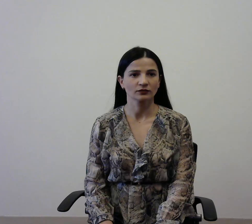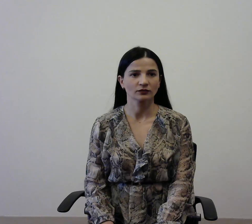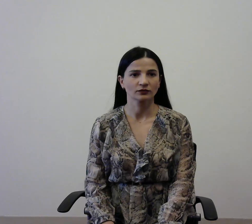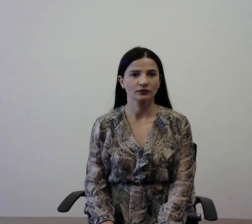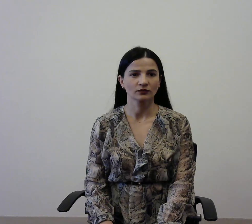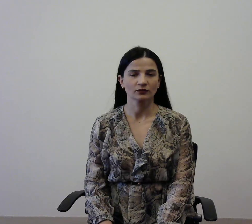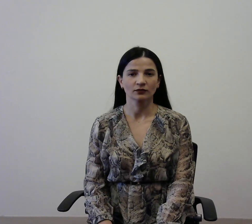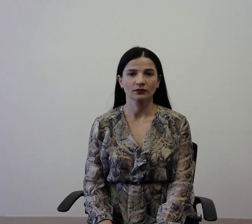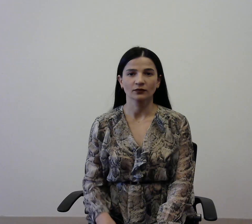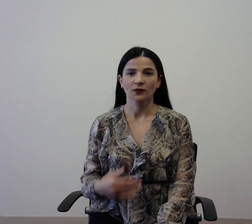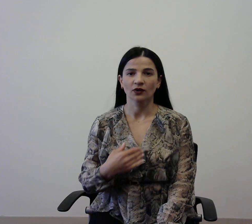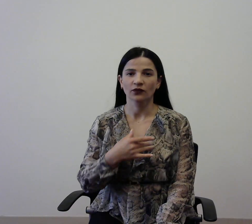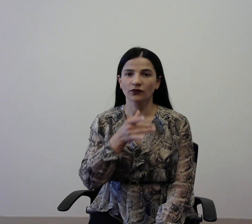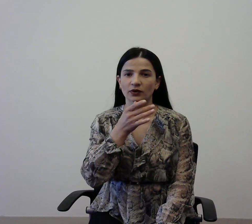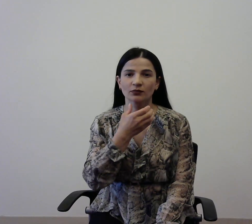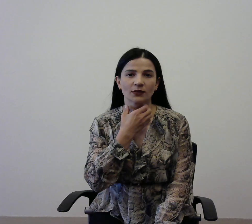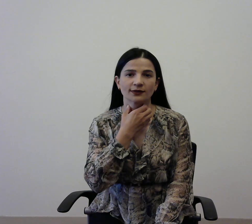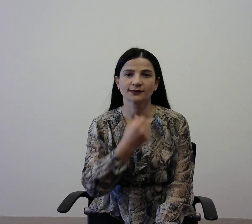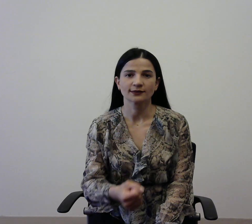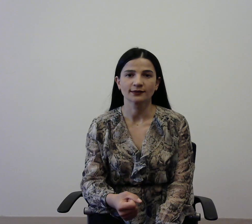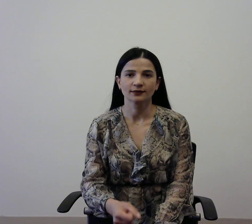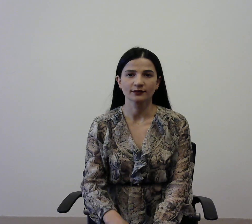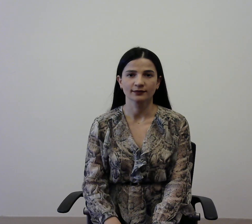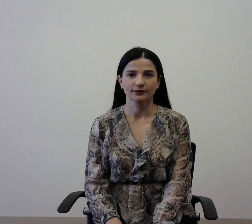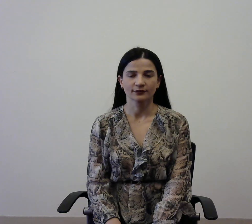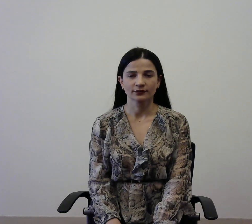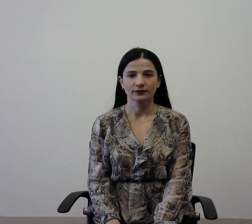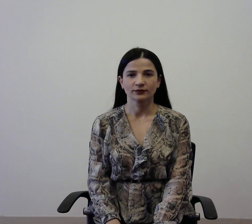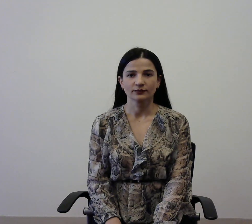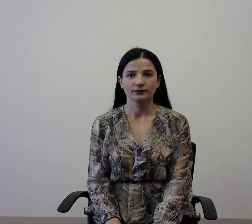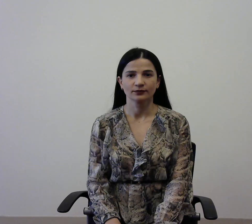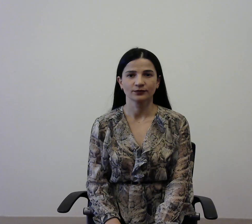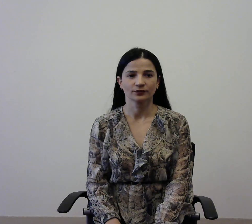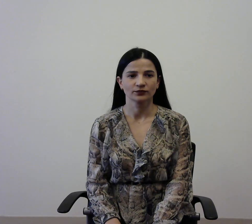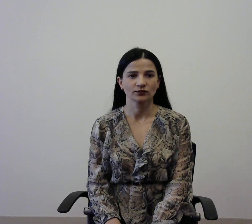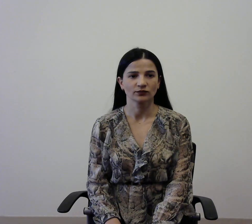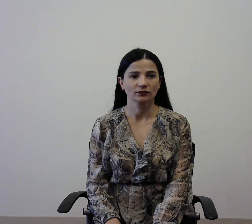Mənim vaxtım yoxdur